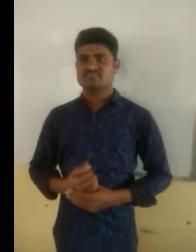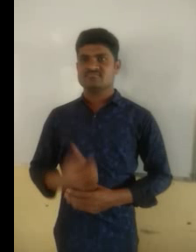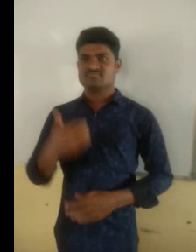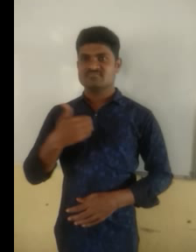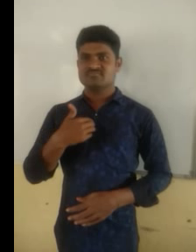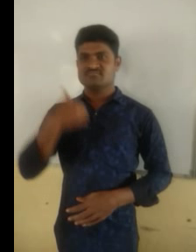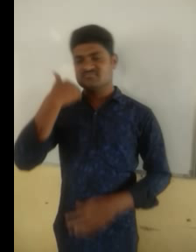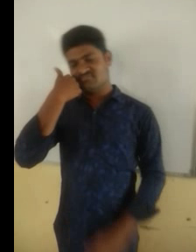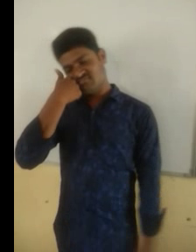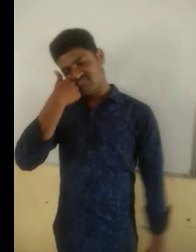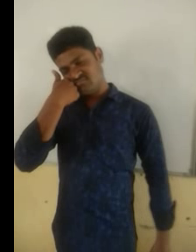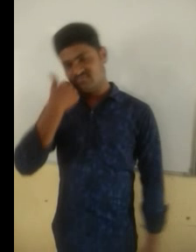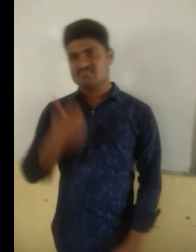i am suffering from fever